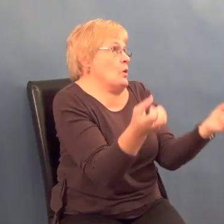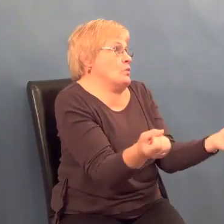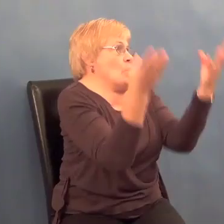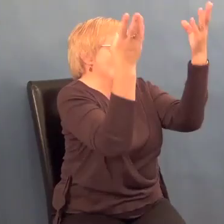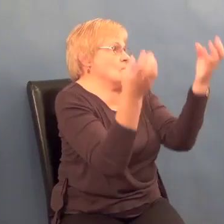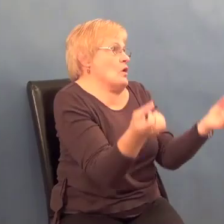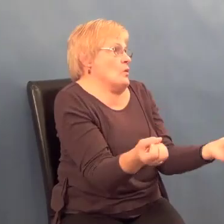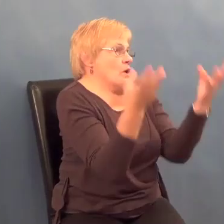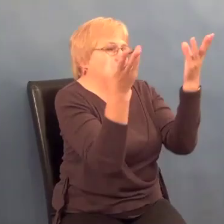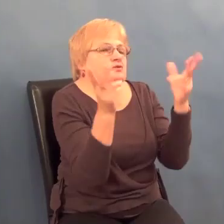Duch, duch.